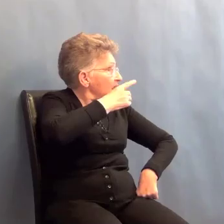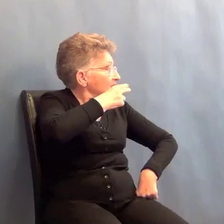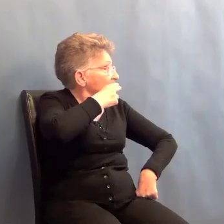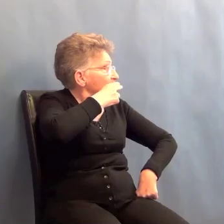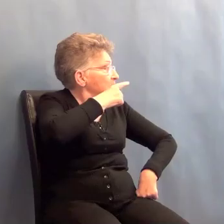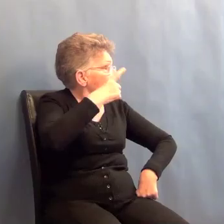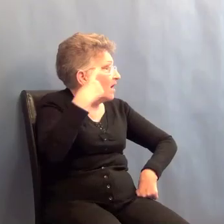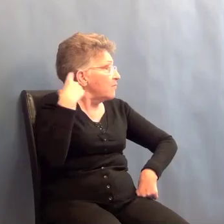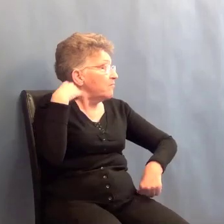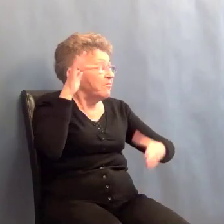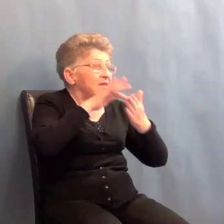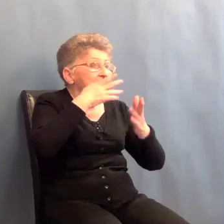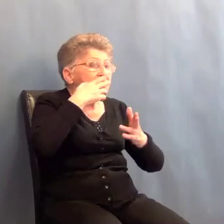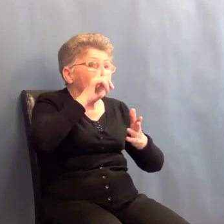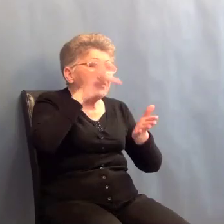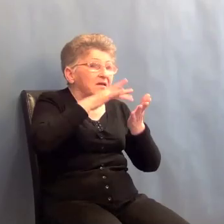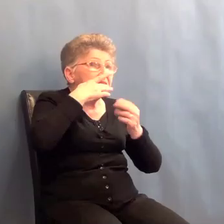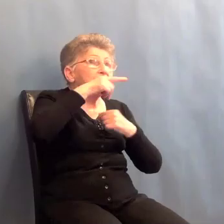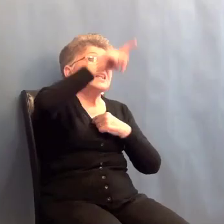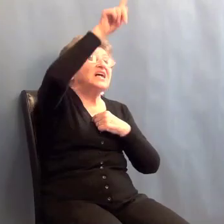Aha, to jest wrażliwe na papierosy.